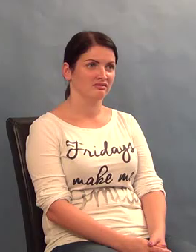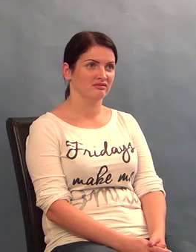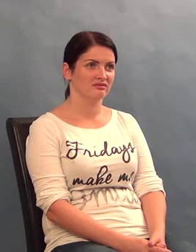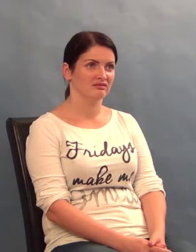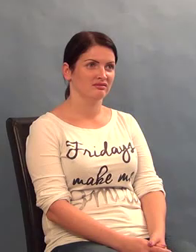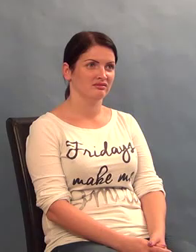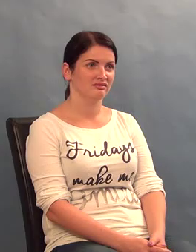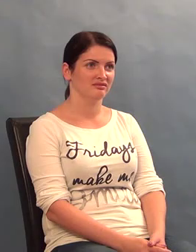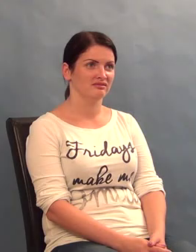Nie wolno myśleć.